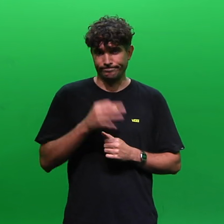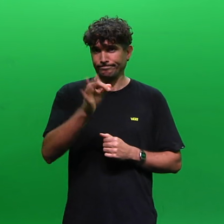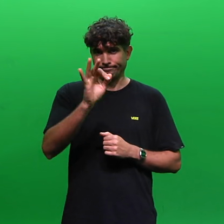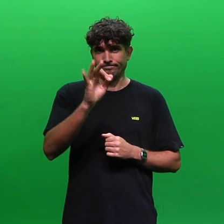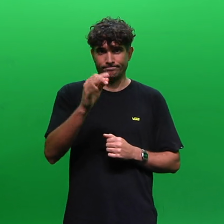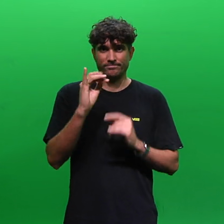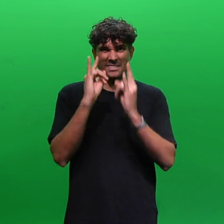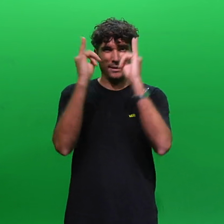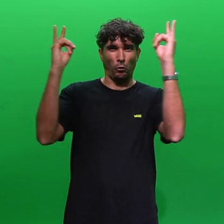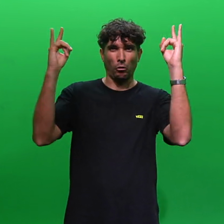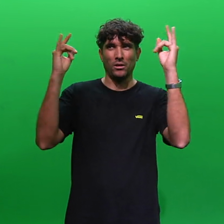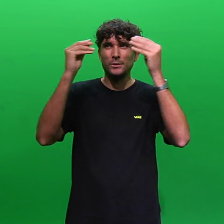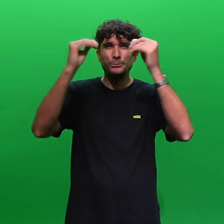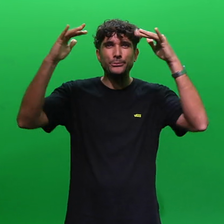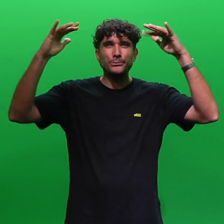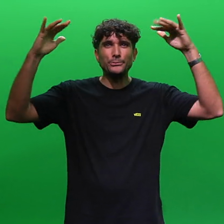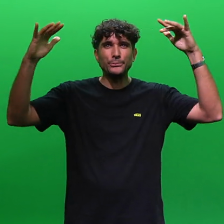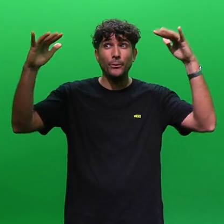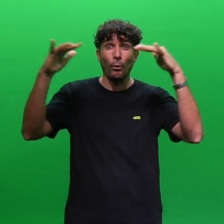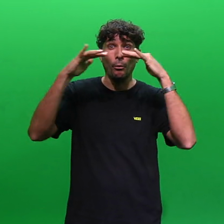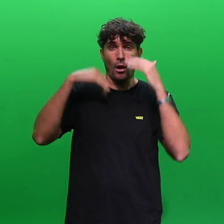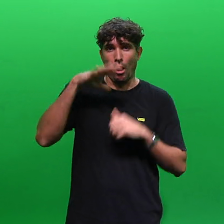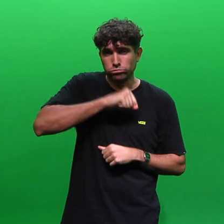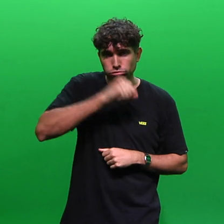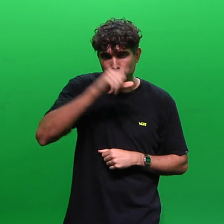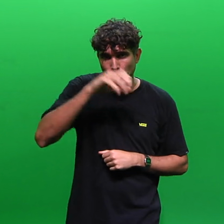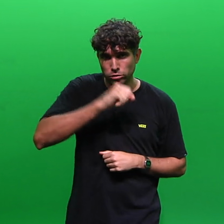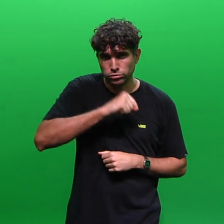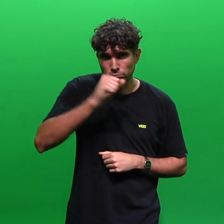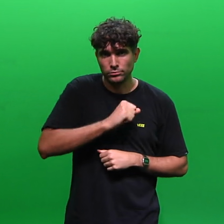Sí, quan respiro el pol·len dels arbres esternudo.